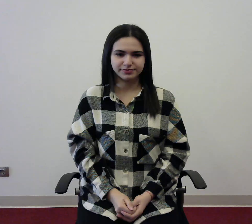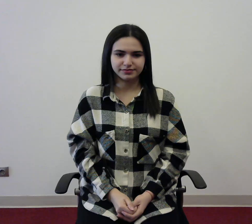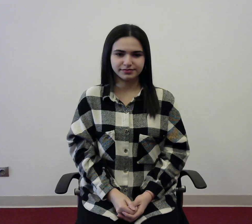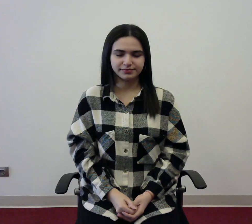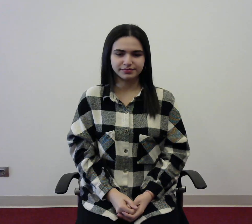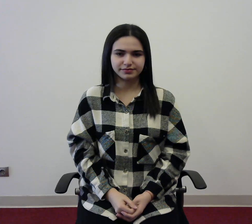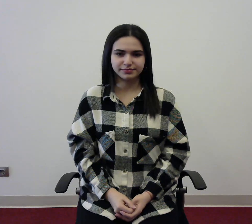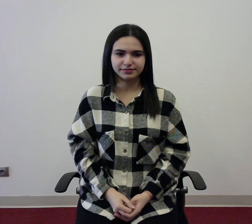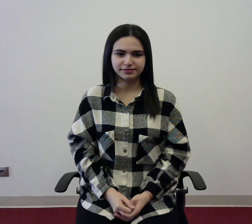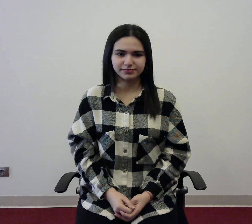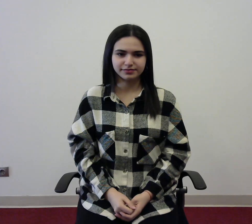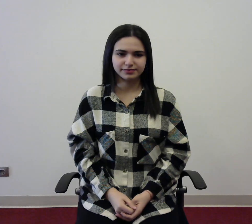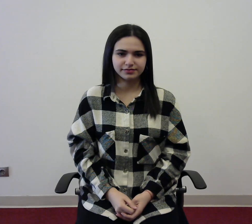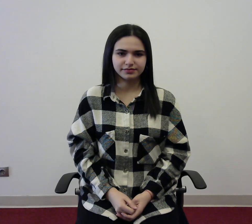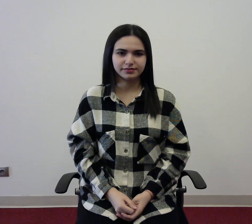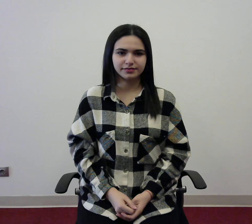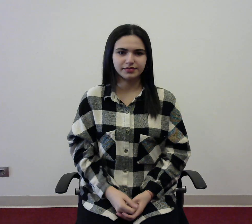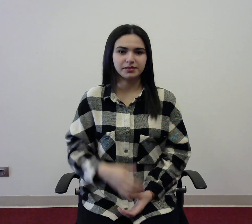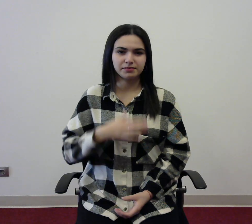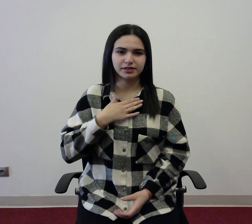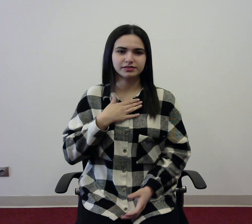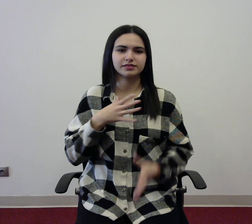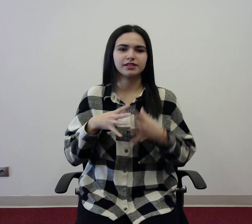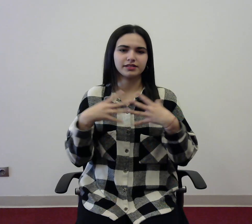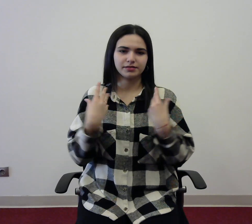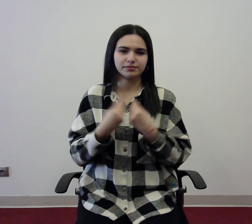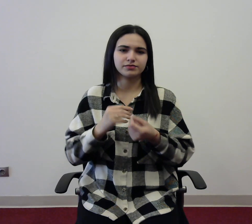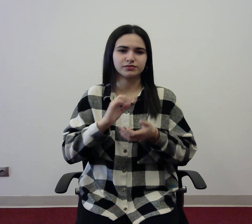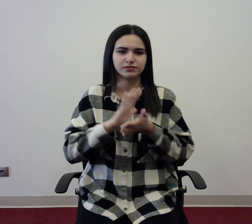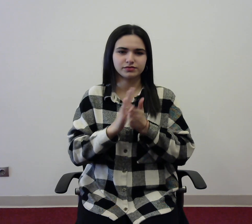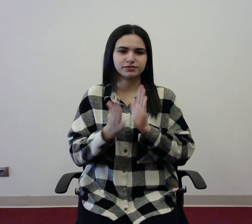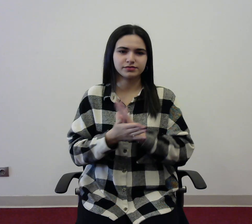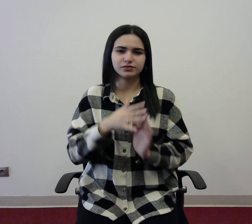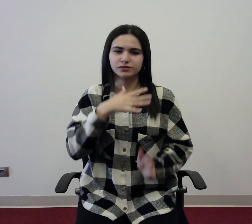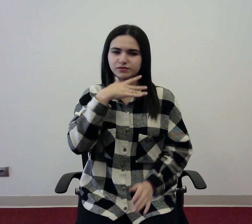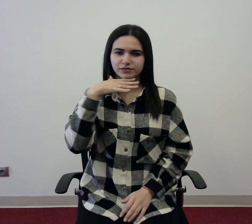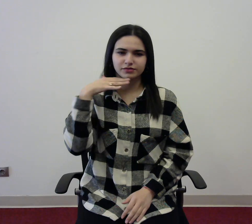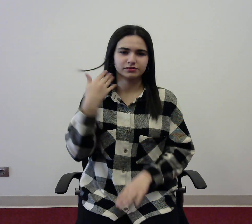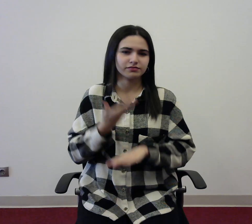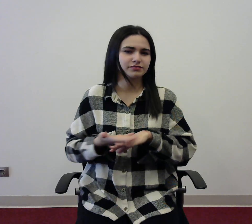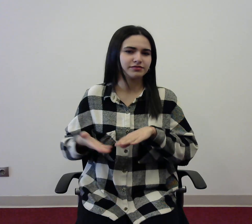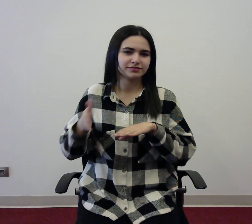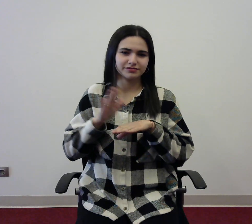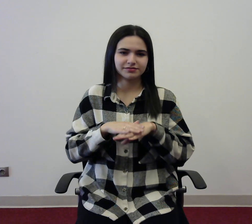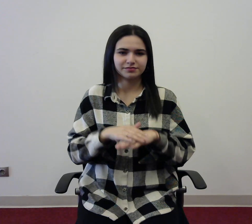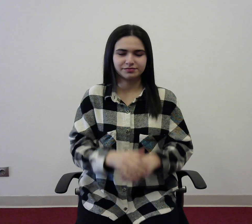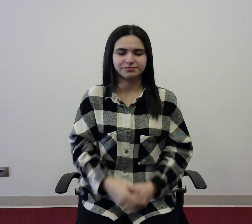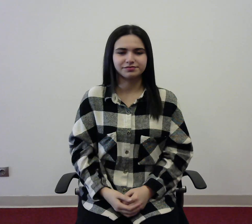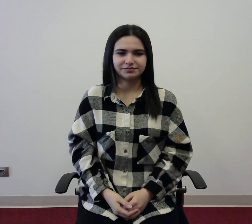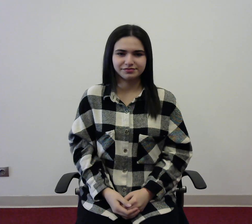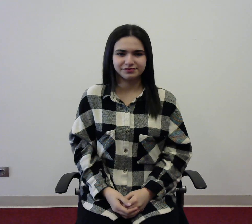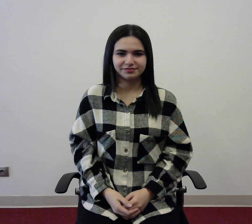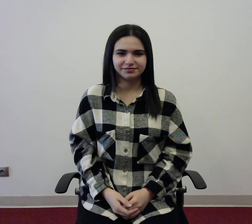Mənim ailəmin vəziyyəti çox ağırdır